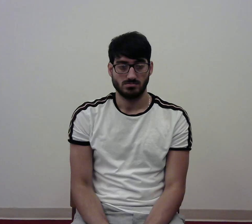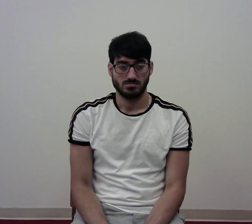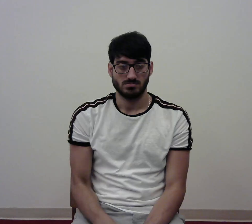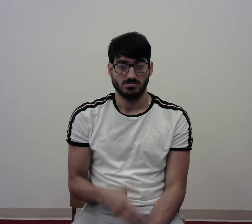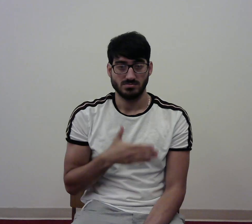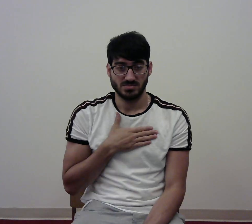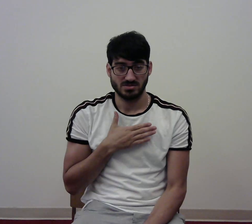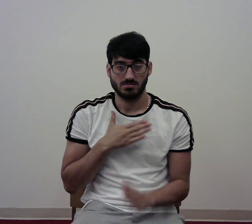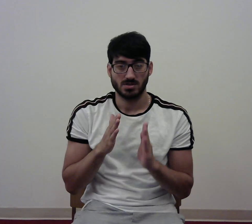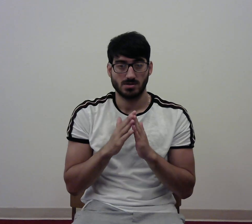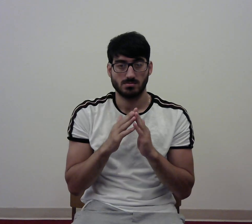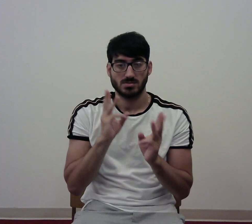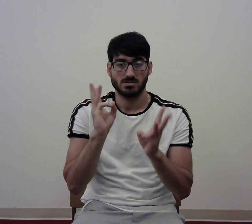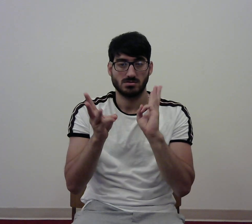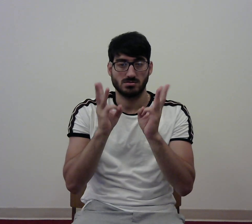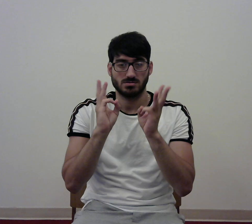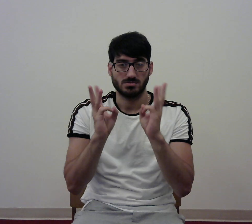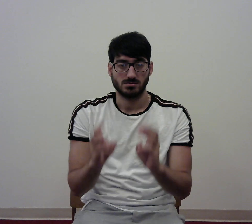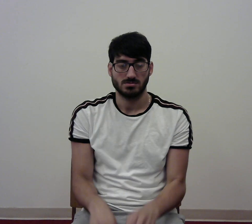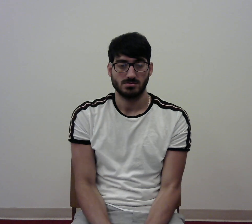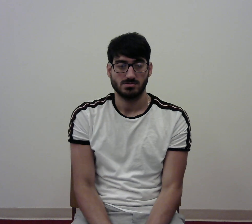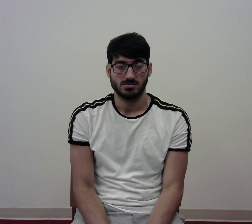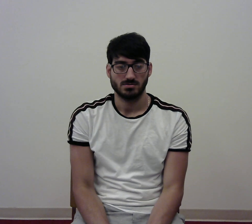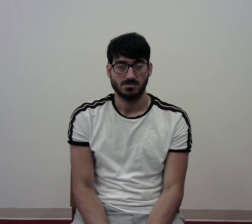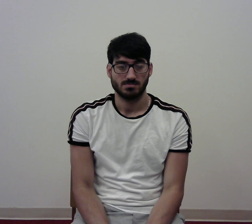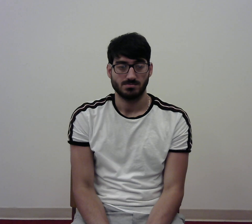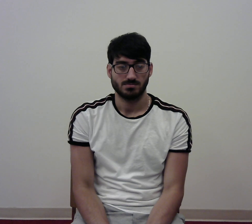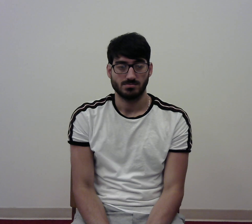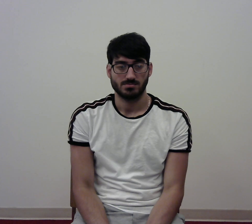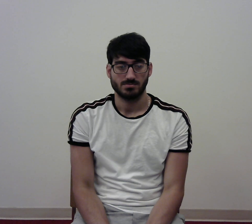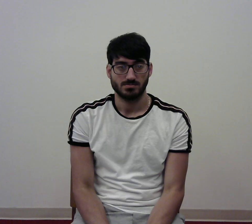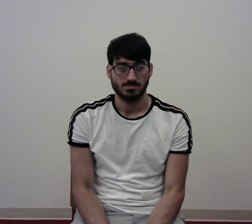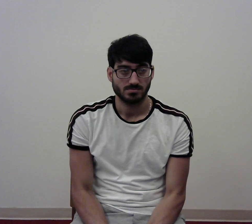Bizim evizim yanır